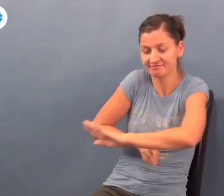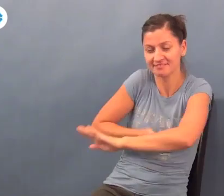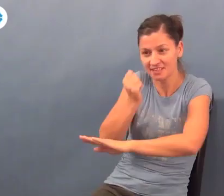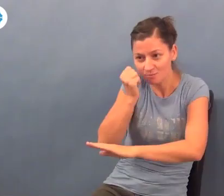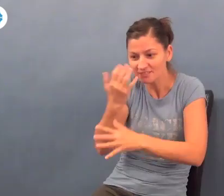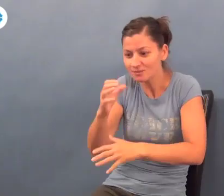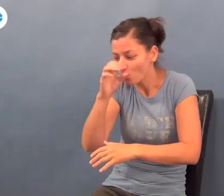Koza chce jabłko.